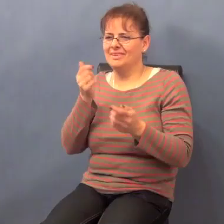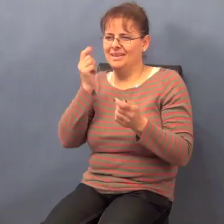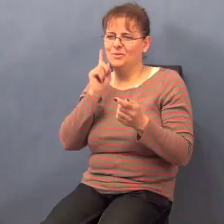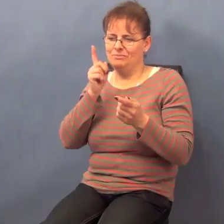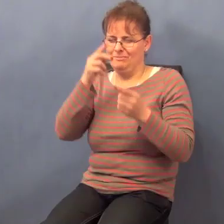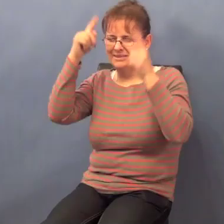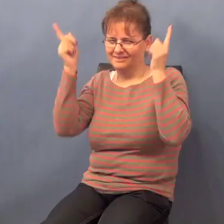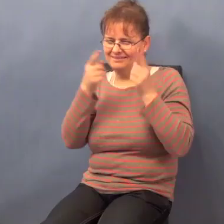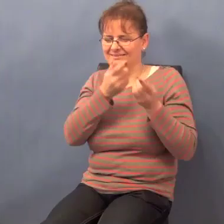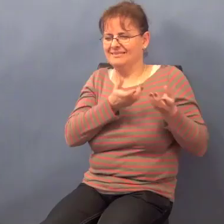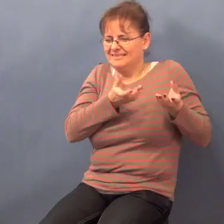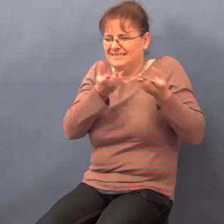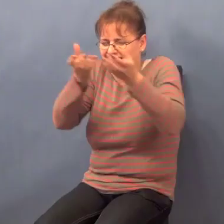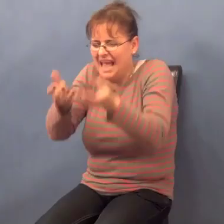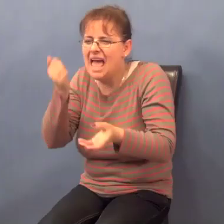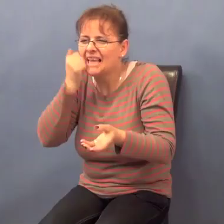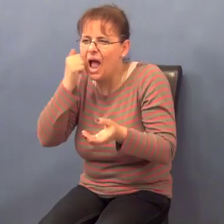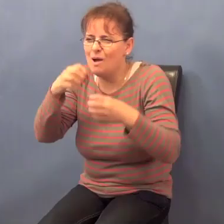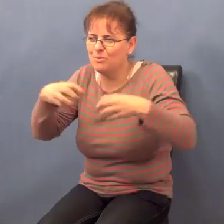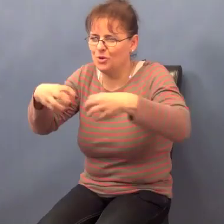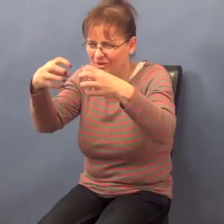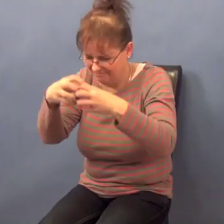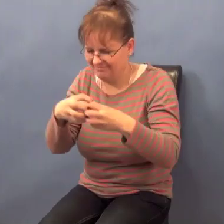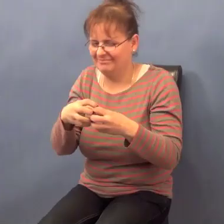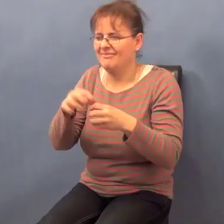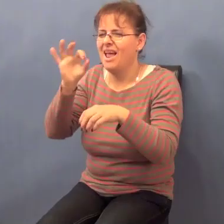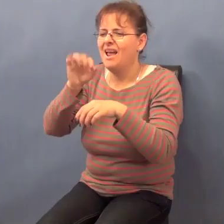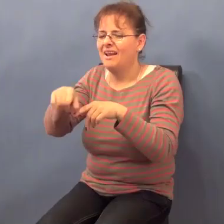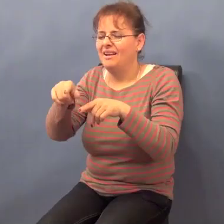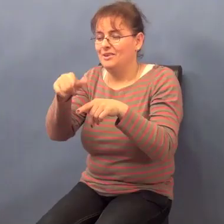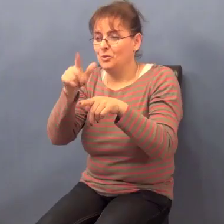Ten chłopiec, Myszka Miki idzie z pojemnikiem z jabłkami w ręku i stawia go.